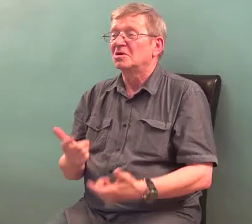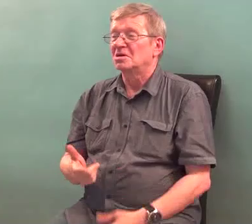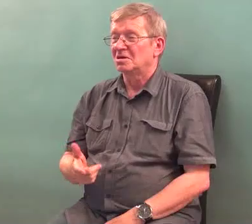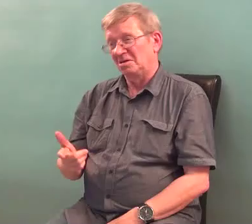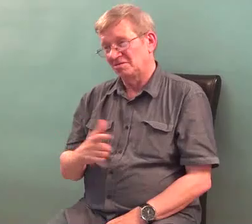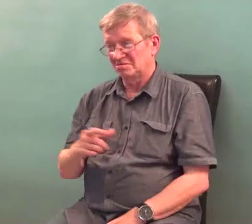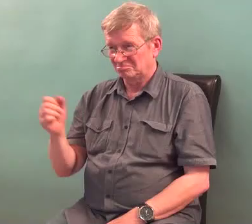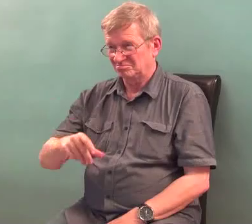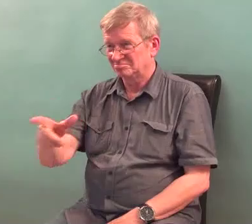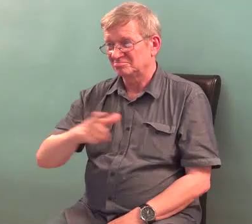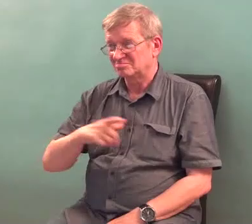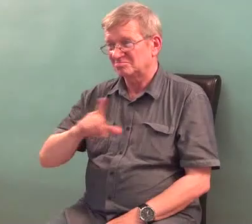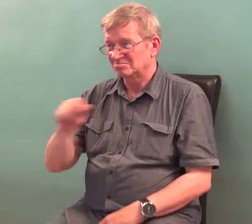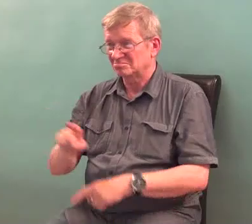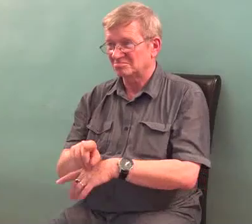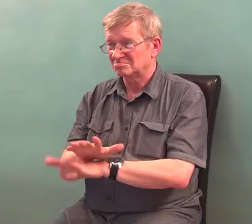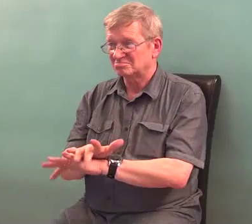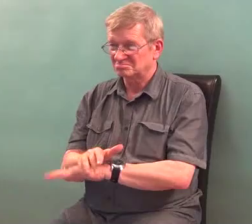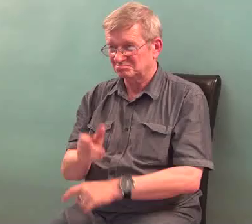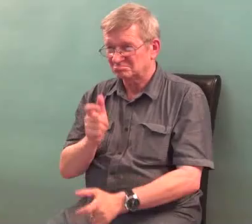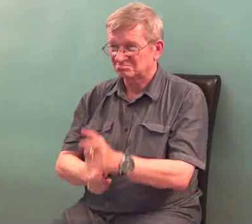Pójdźmy we dwóch do restauracji napić się.